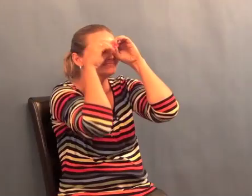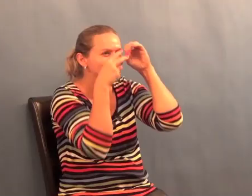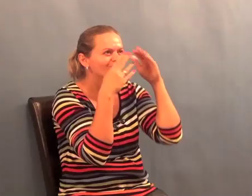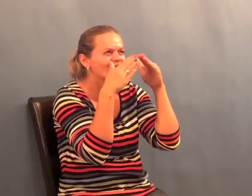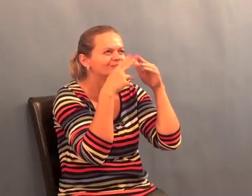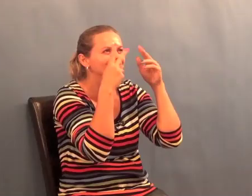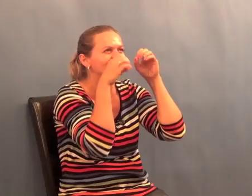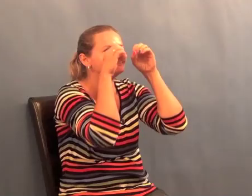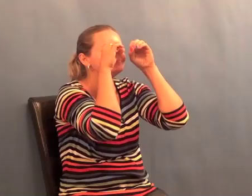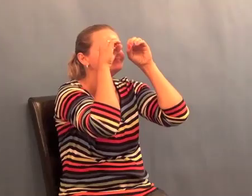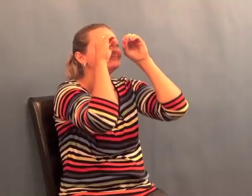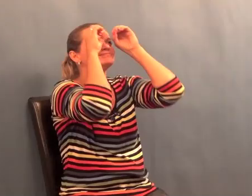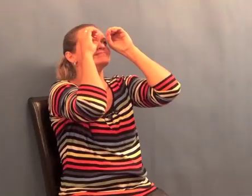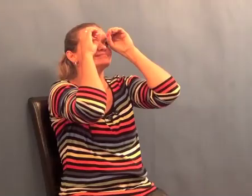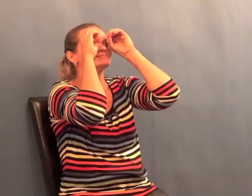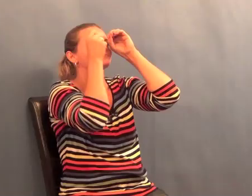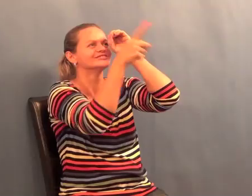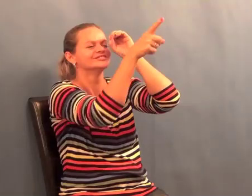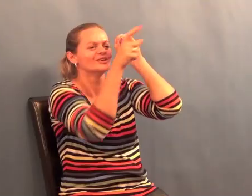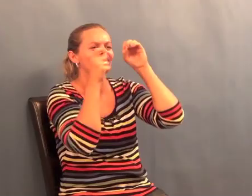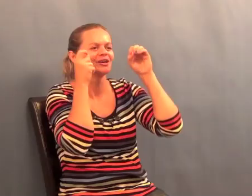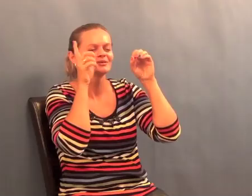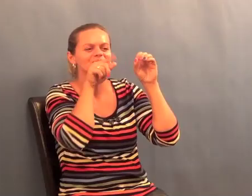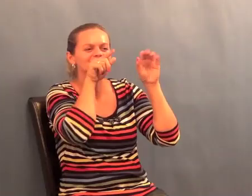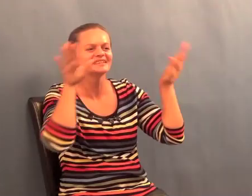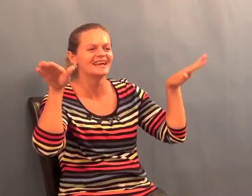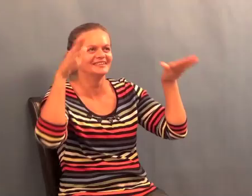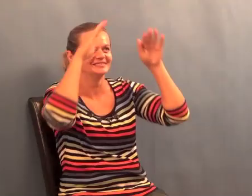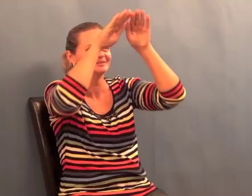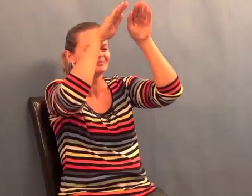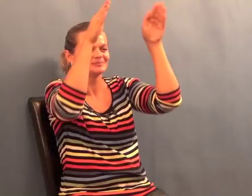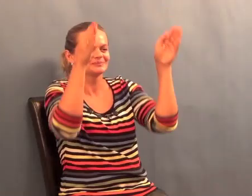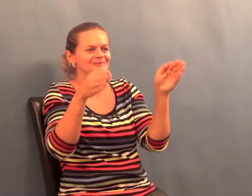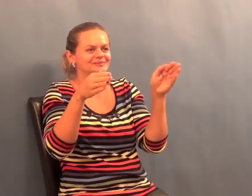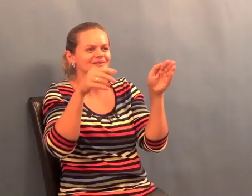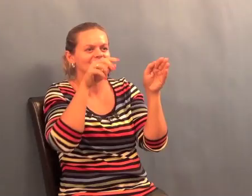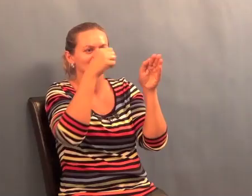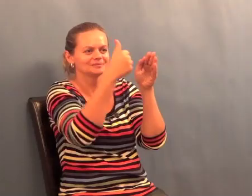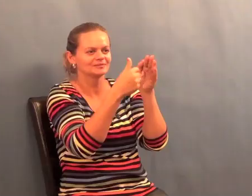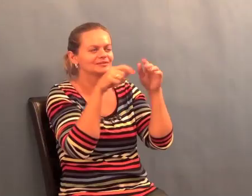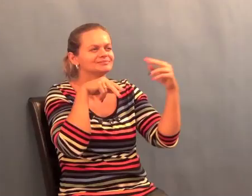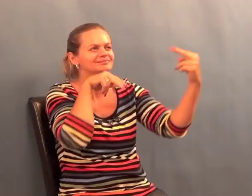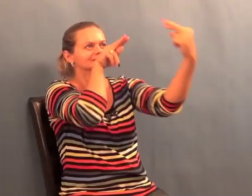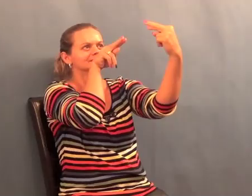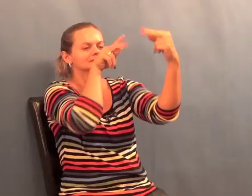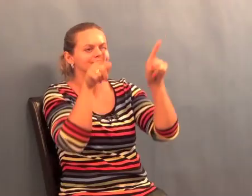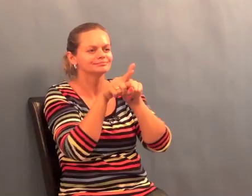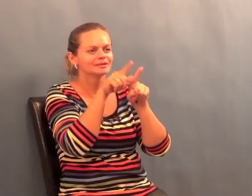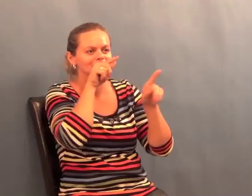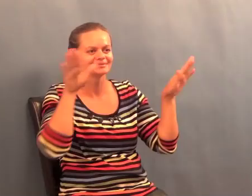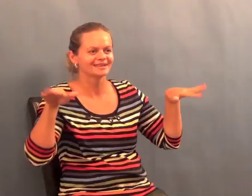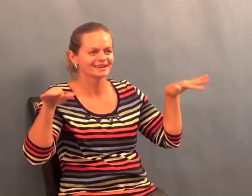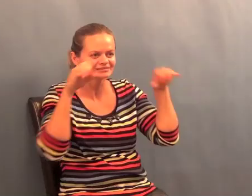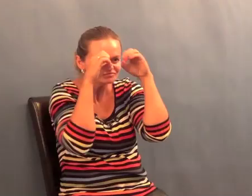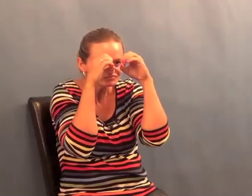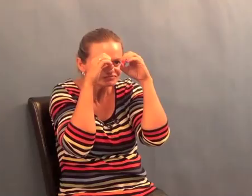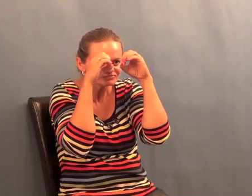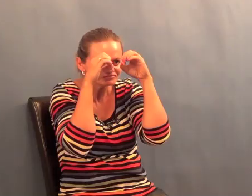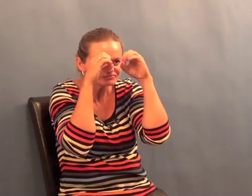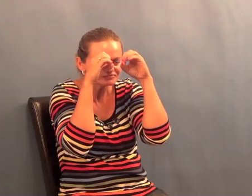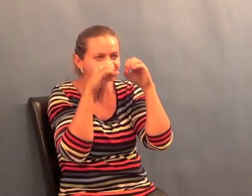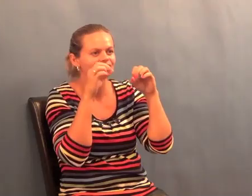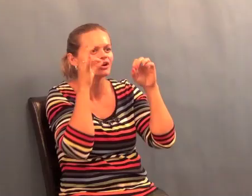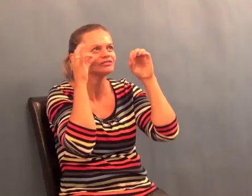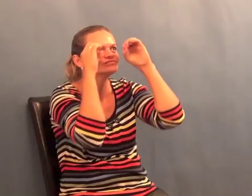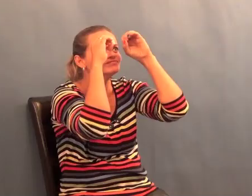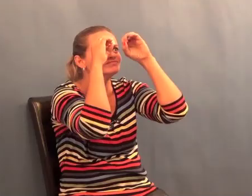Spojrzał do góry i zauważył ptaszka w klatce, który również patrzył przez lornetkę.